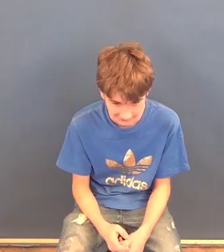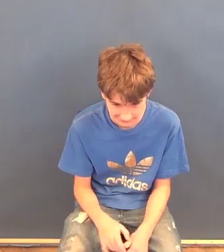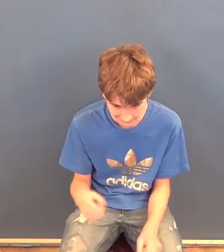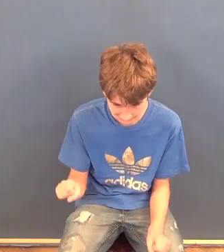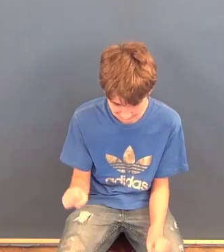Motor.